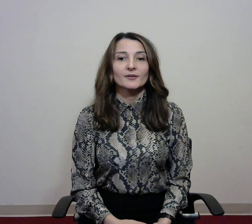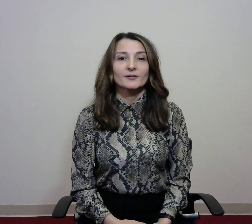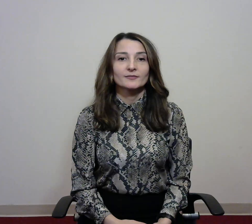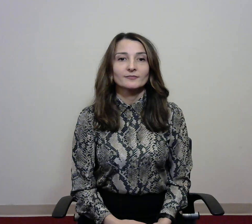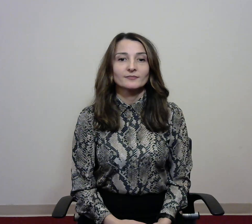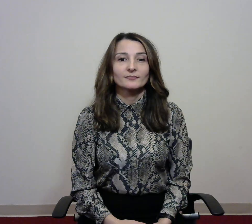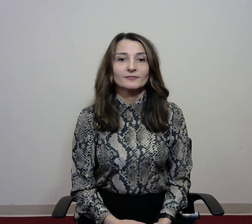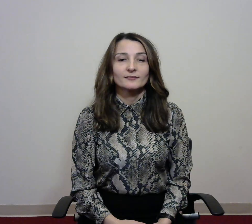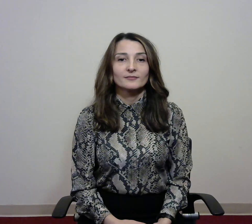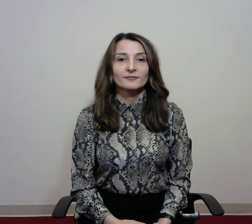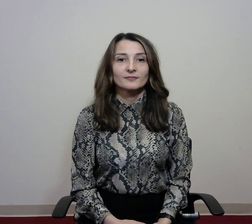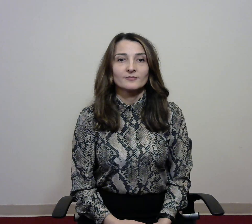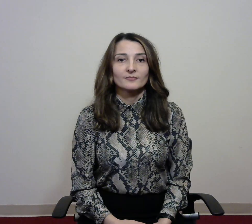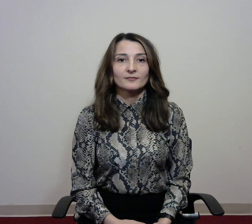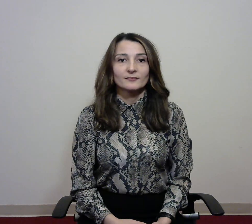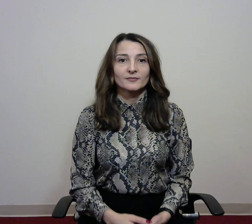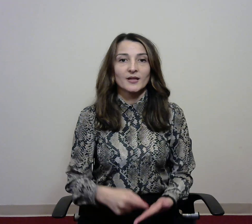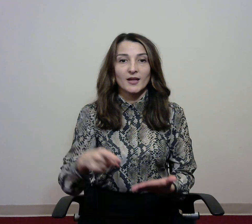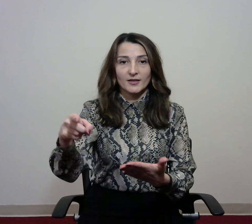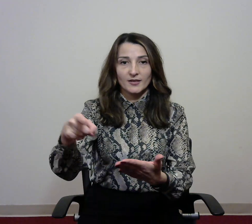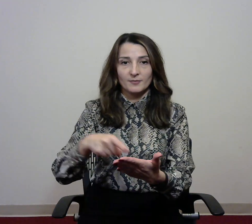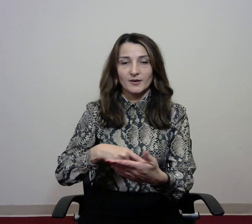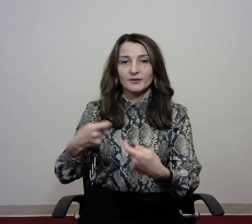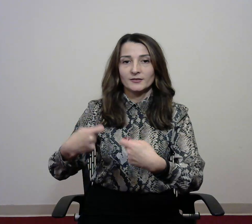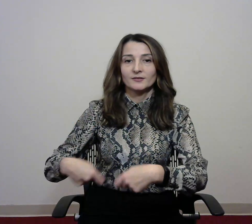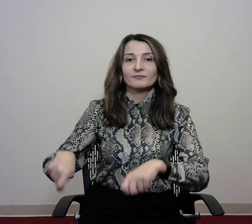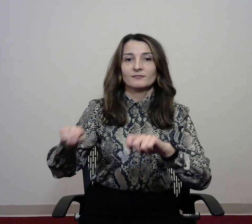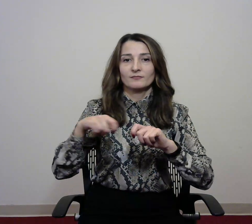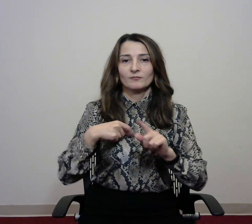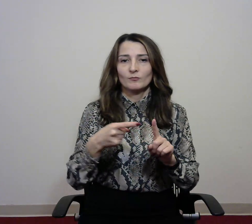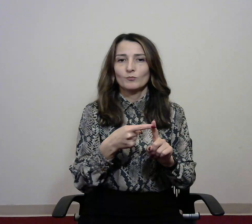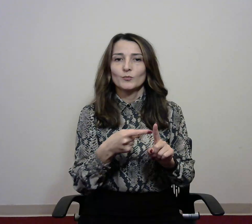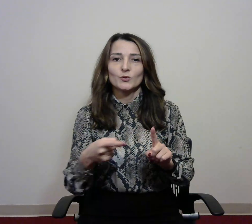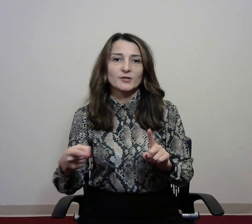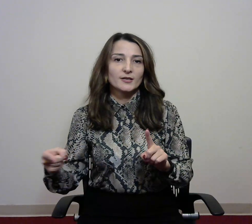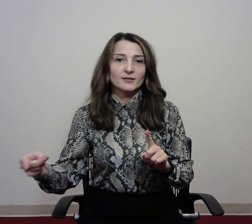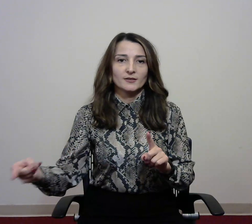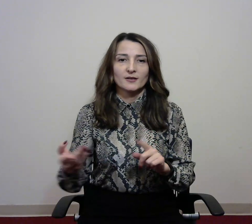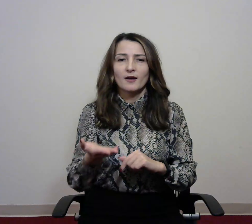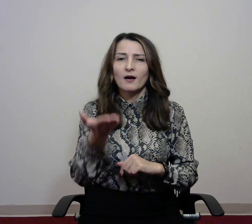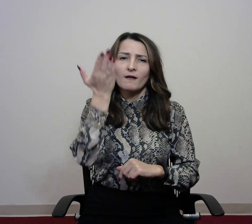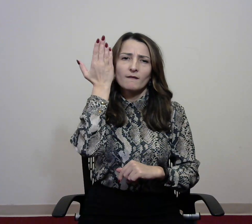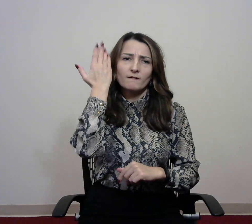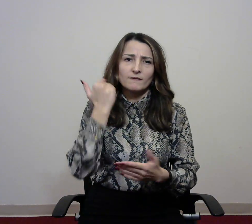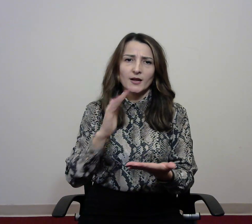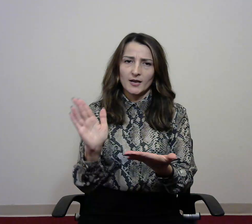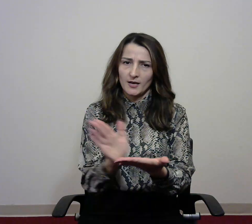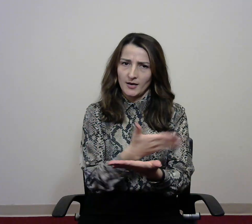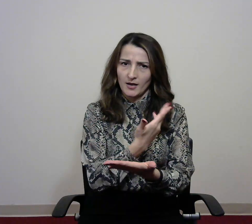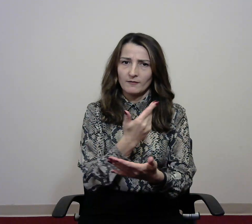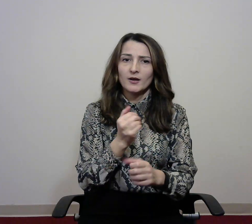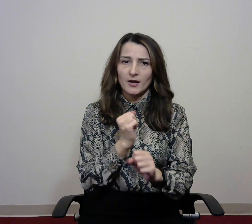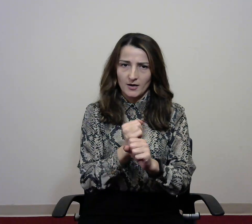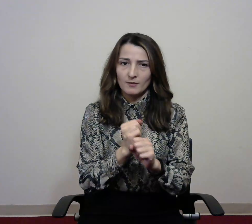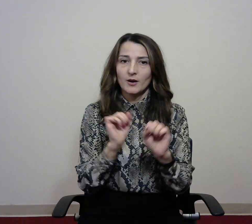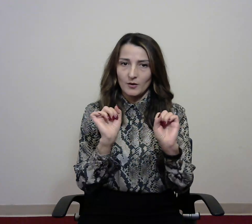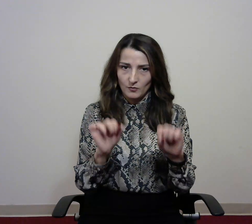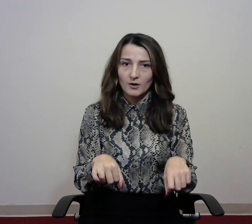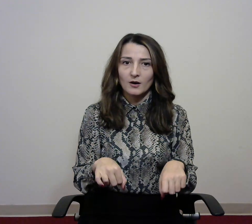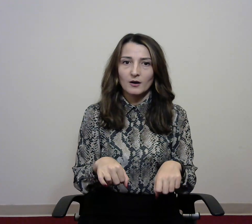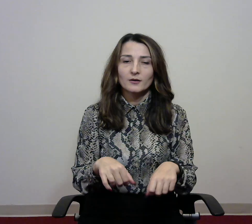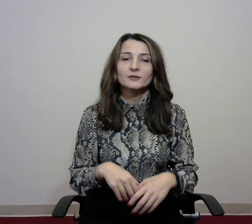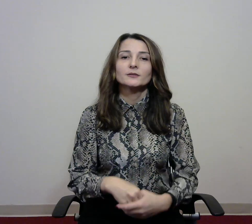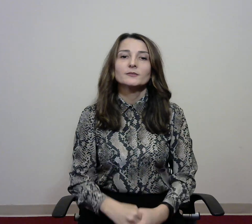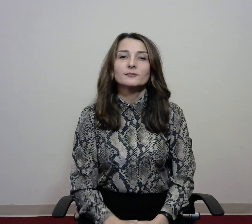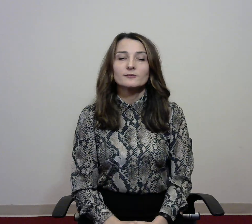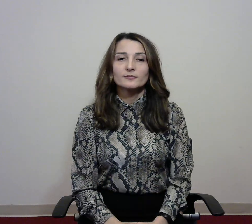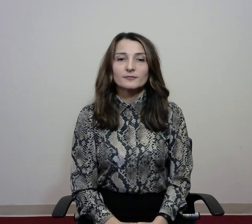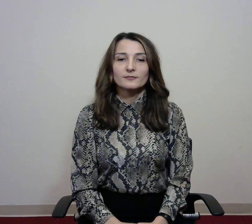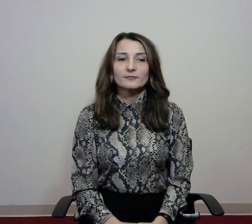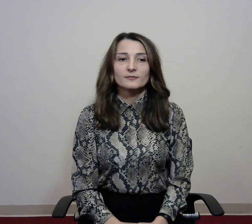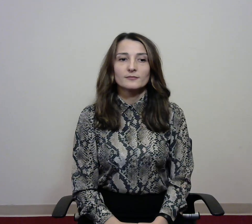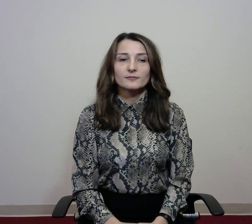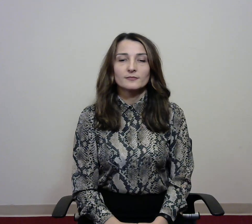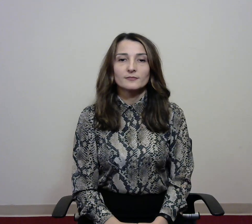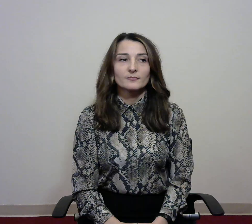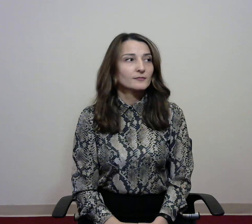Etibarnaməni müddətindən əvvəl ləğv etdirmək olarmı?